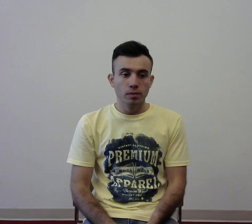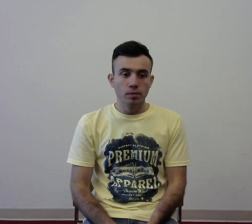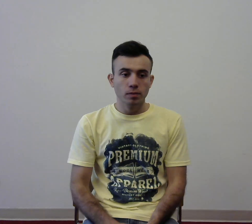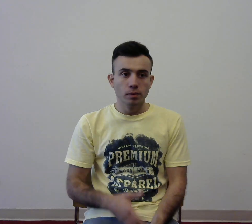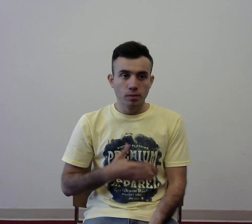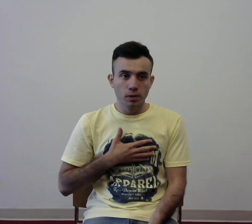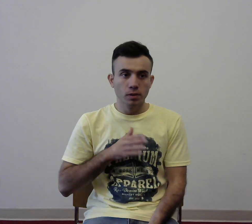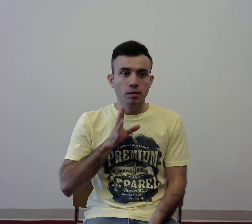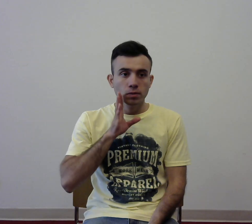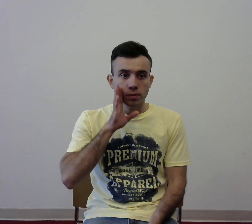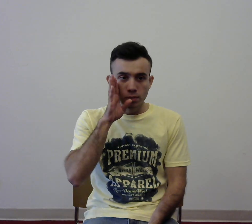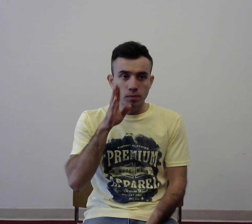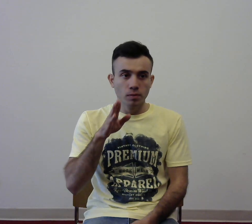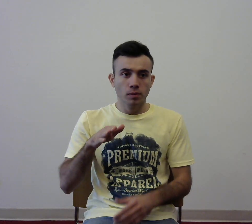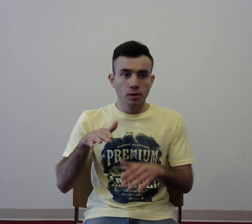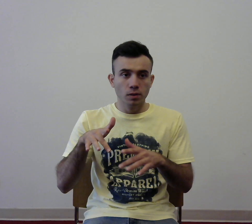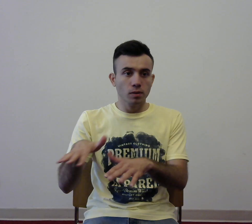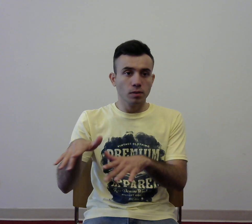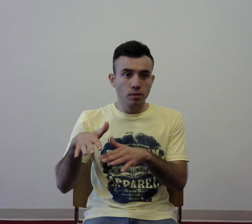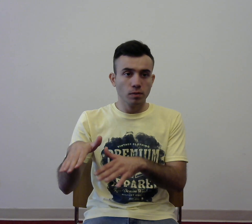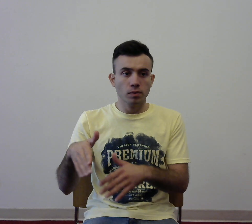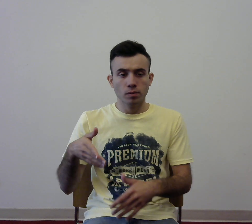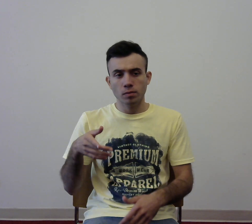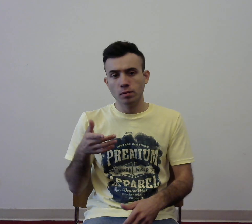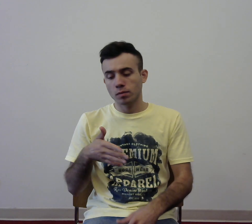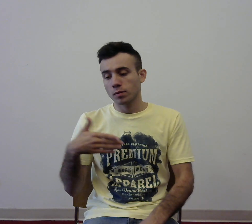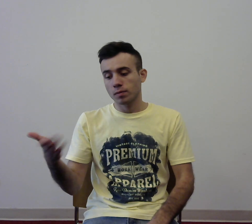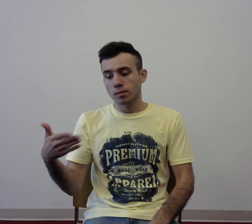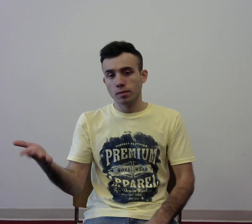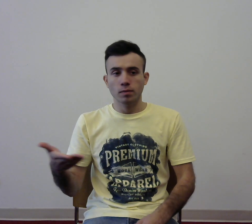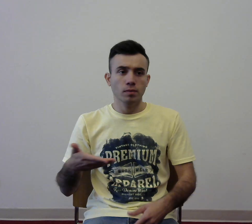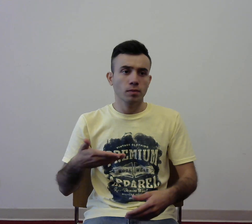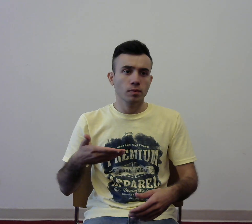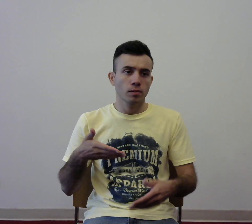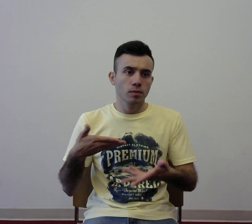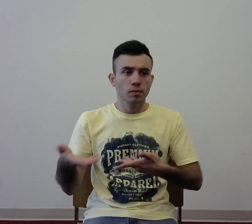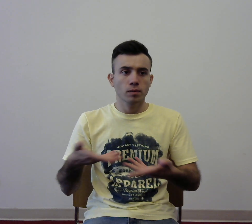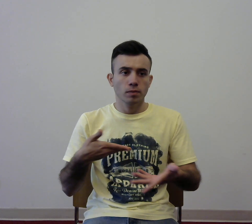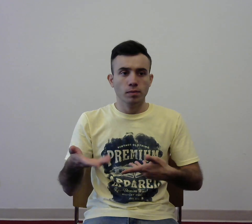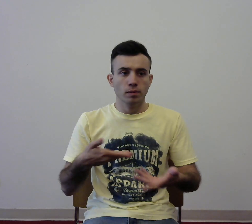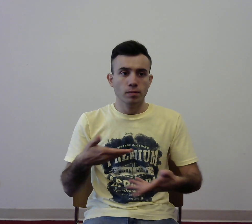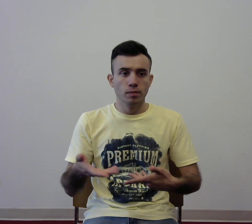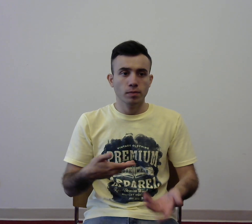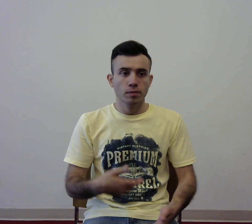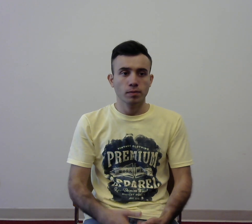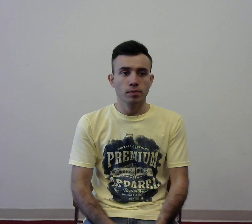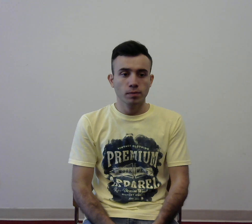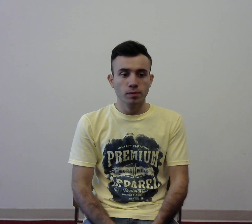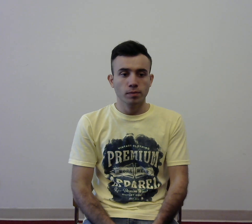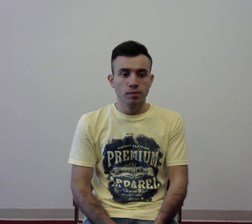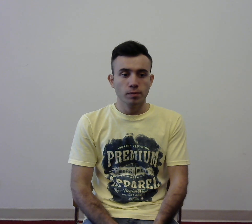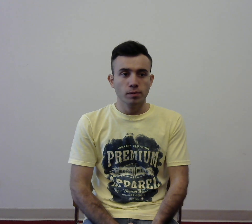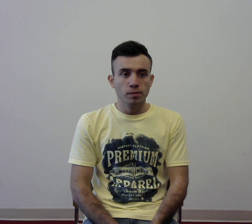Mən səhərlər dənizin kənarında gəzirəm